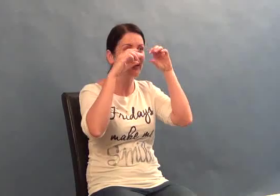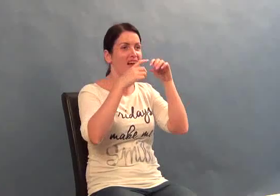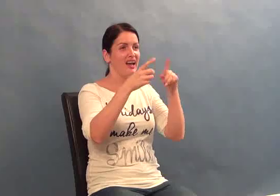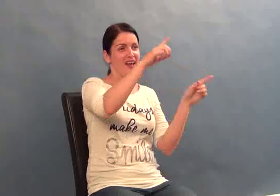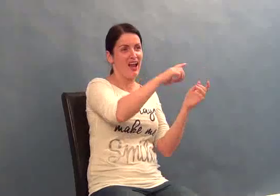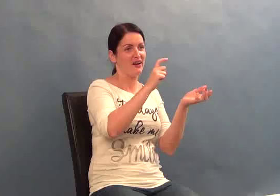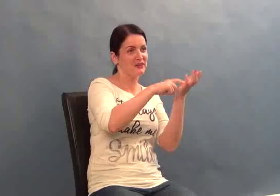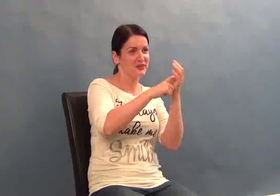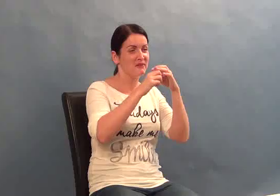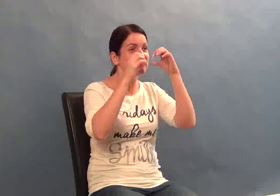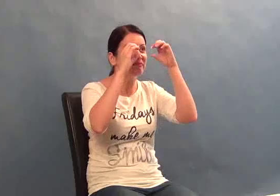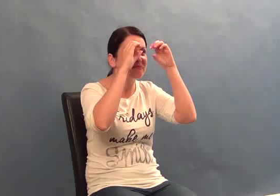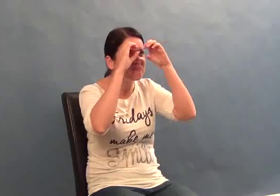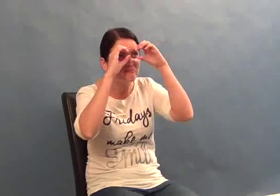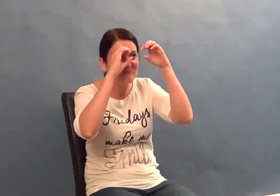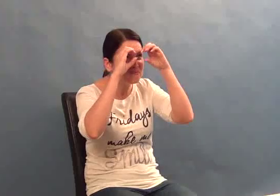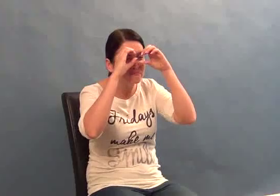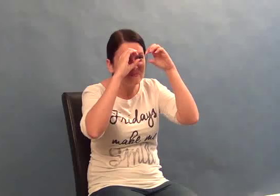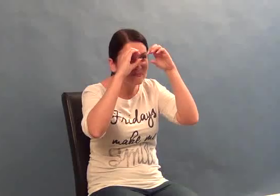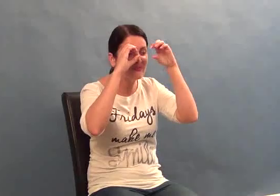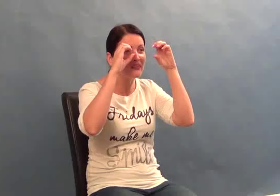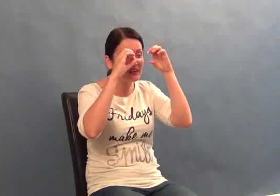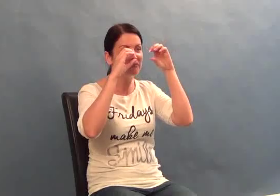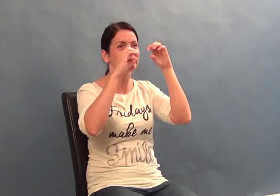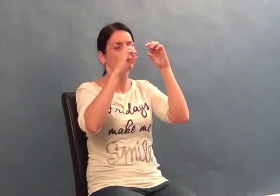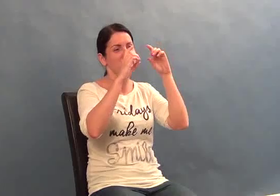Kura również patrzyła przez lornetkę.